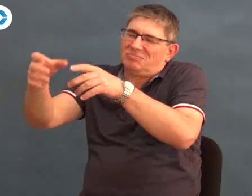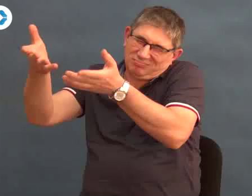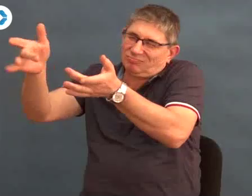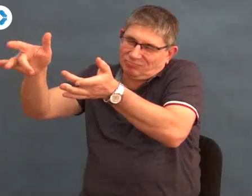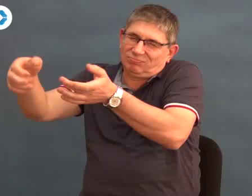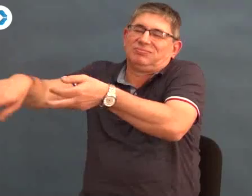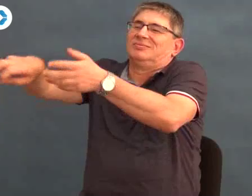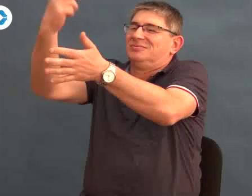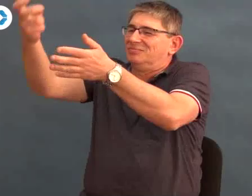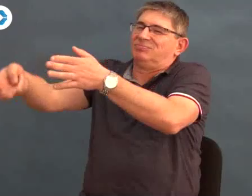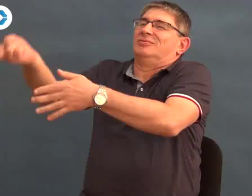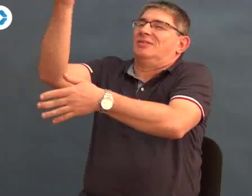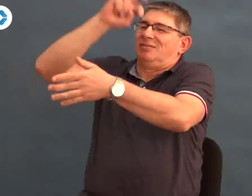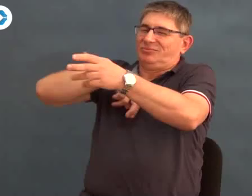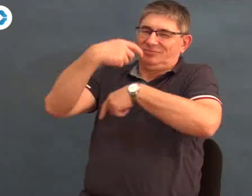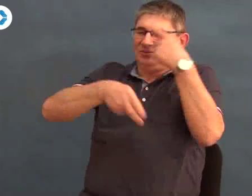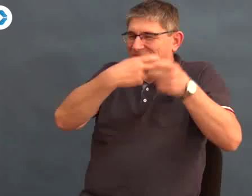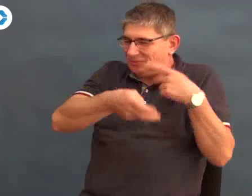Ktoś go stamtąd wyrzuca i kot turla się.